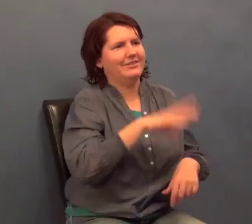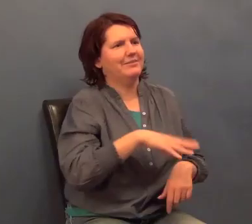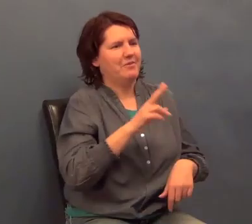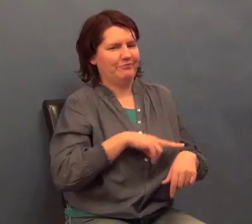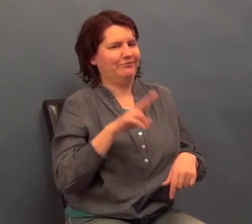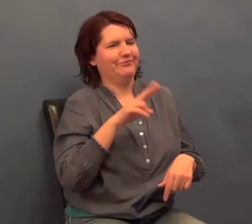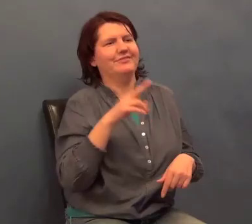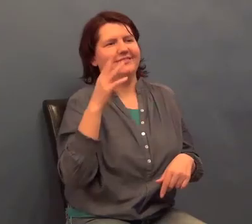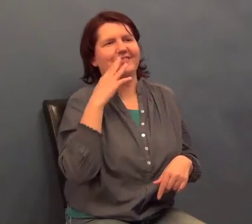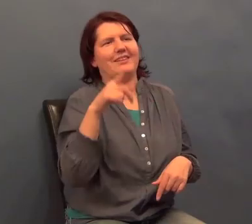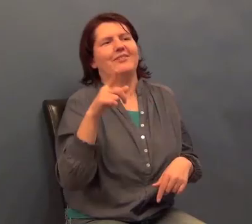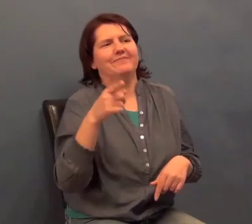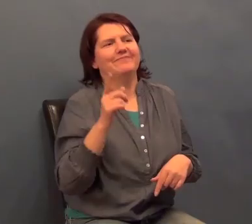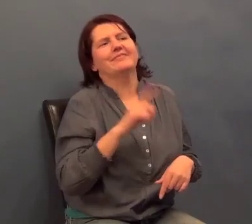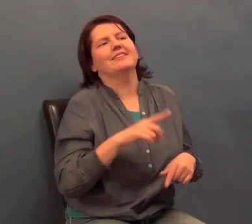Policjant widzi to i wie, że to on.